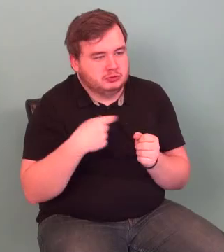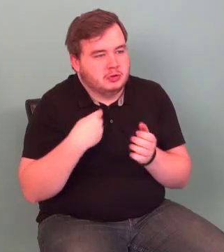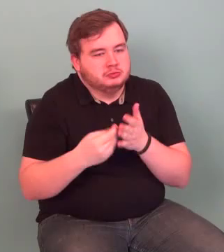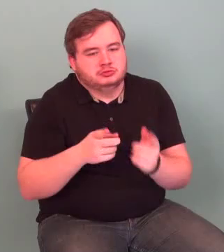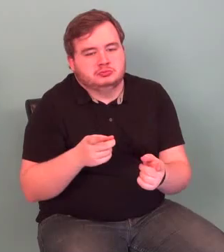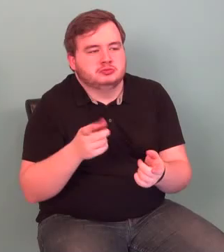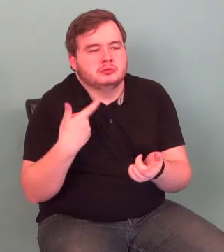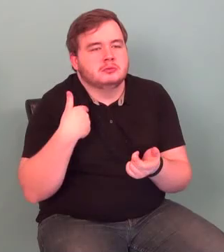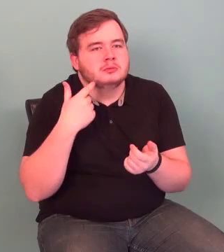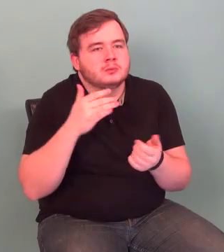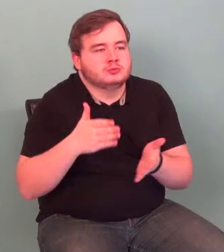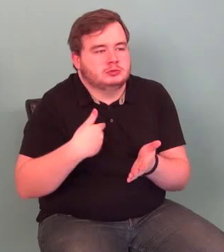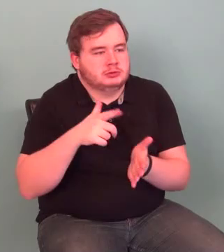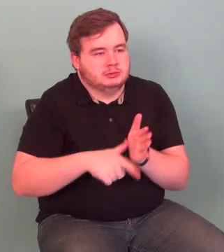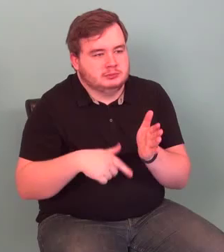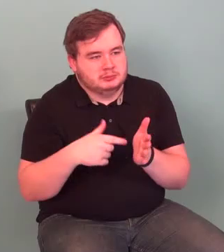Zrobię zakupy szybko, przygotuję wcześniej listę.